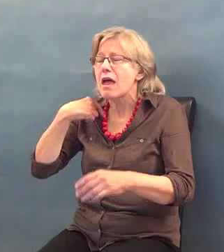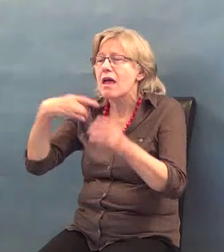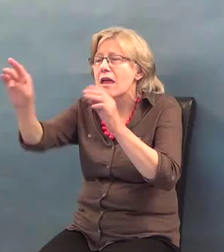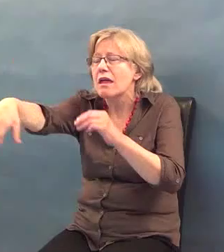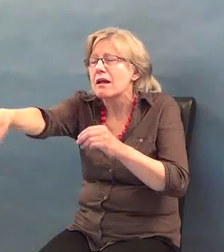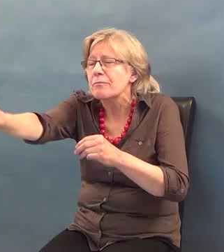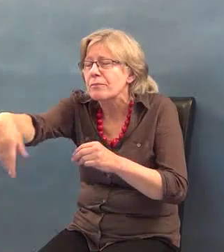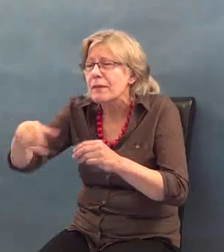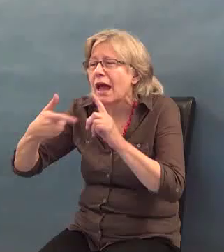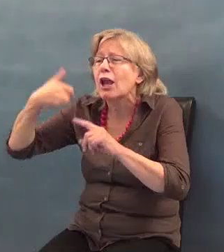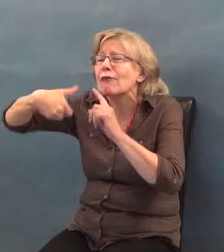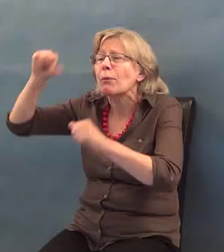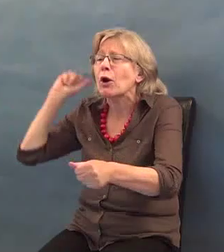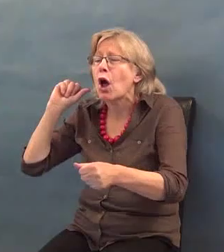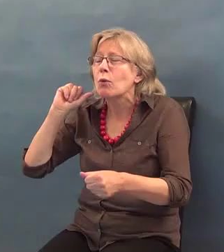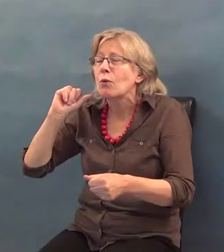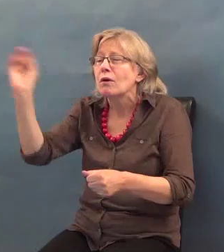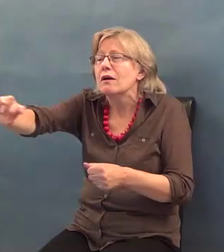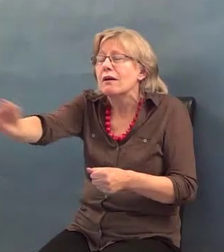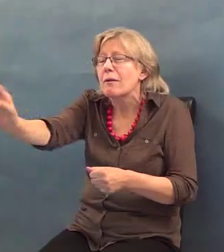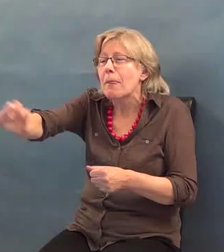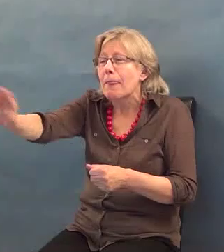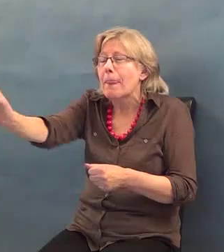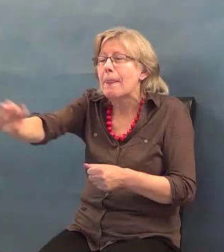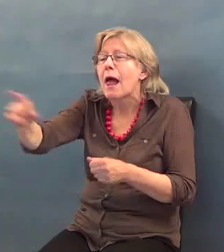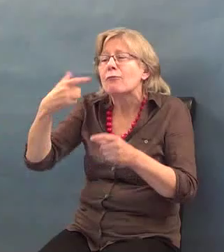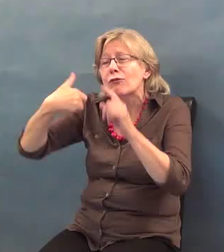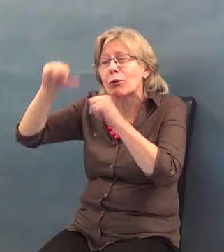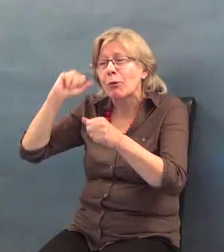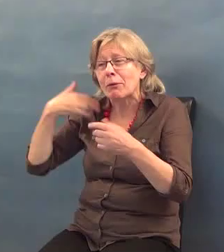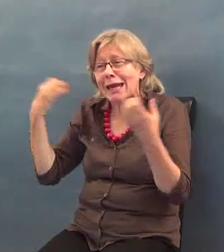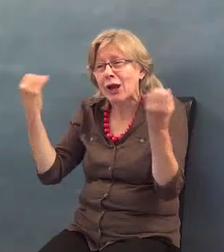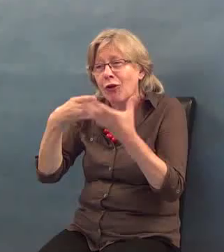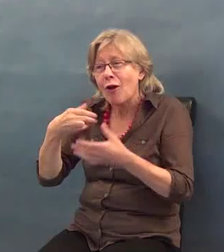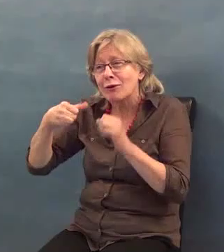Ja w zeszłym roku byłam w kinie.